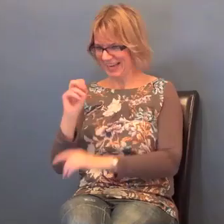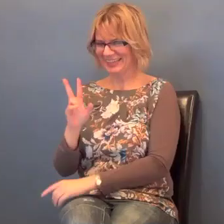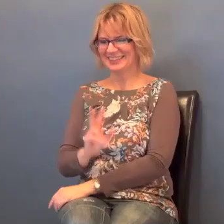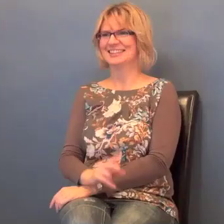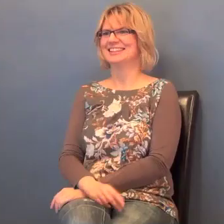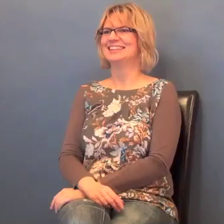Tak.